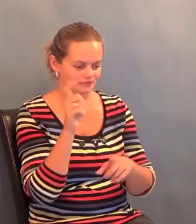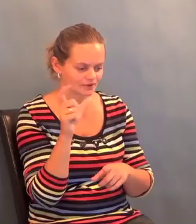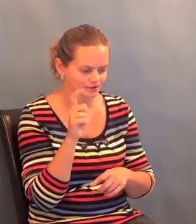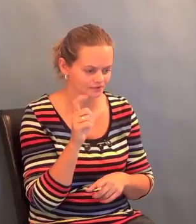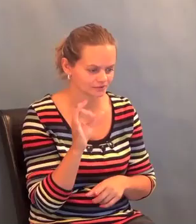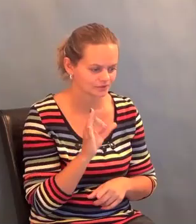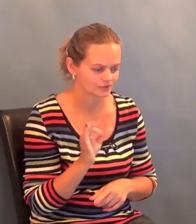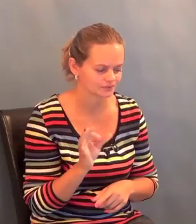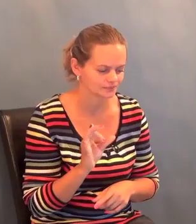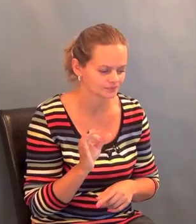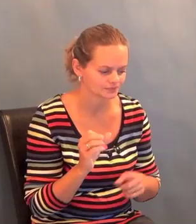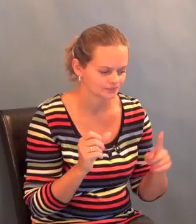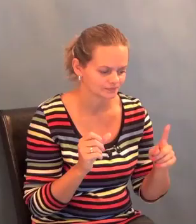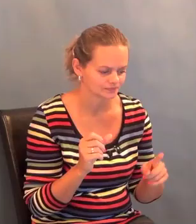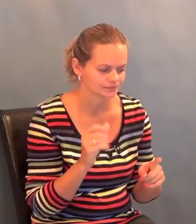Środa, czwartek.